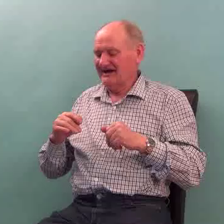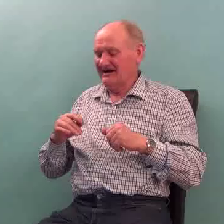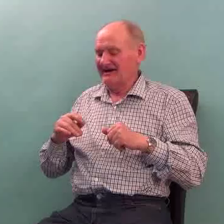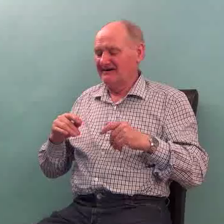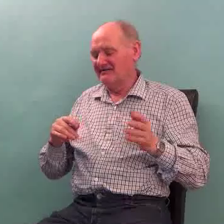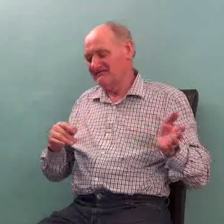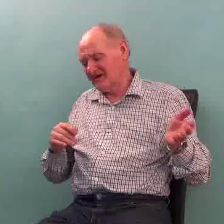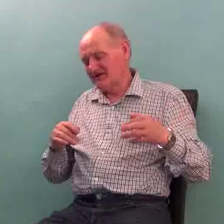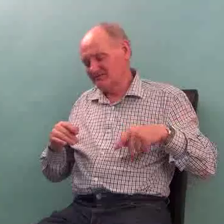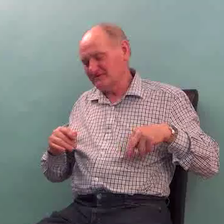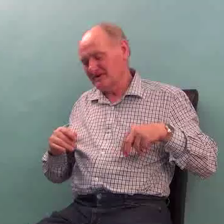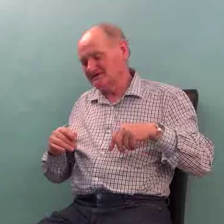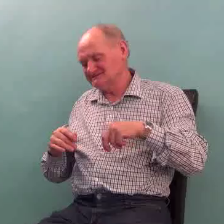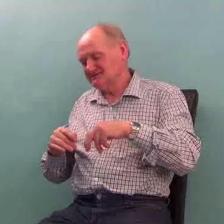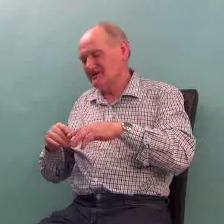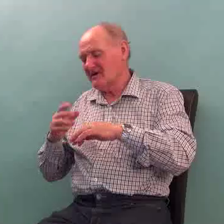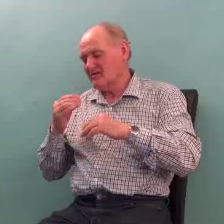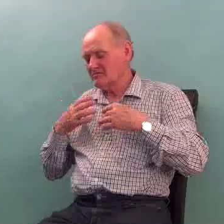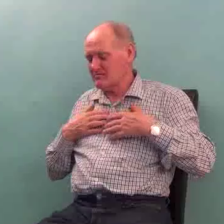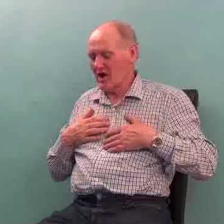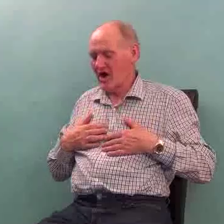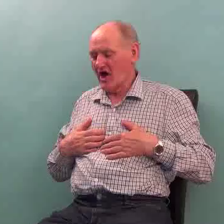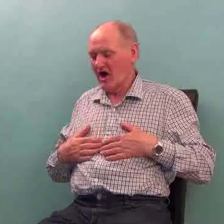Idą dalej razem i są cali mokrzy.